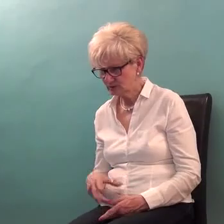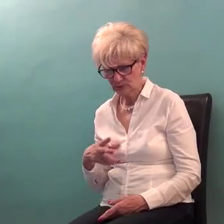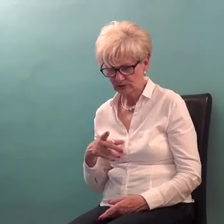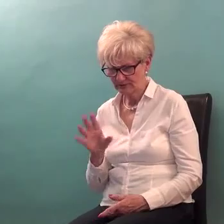Urlop, nie...